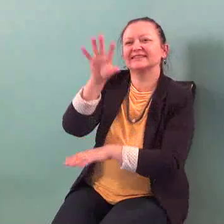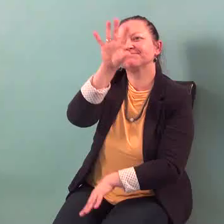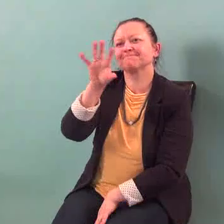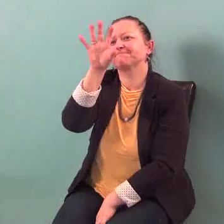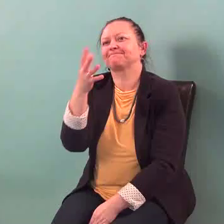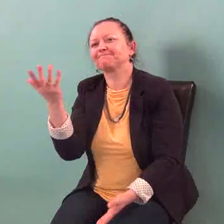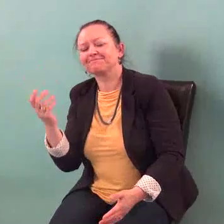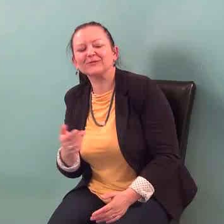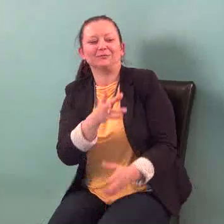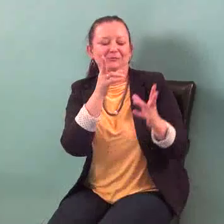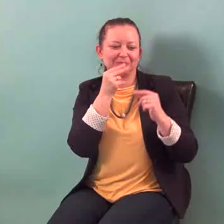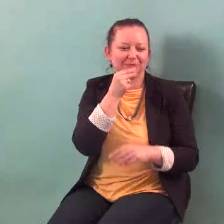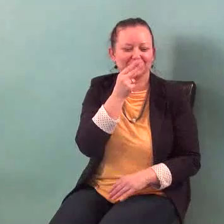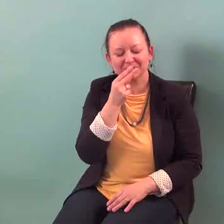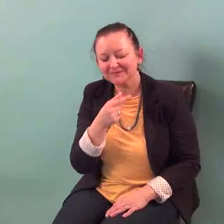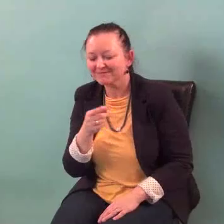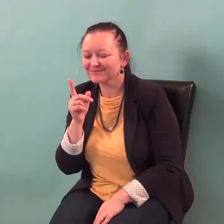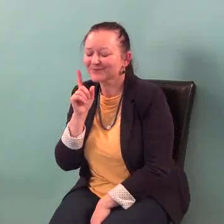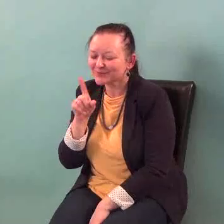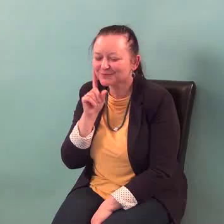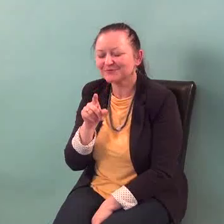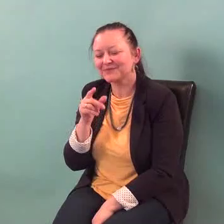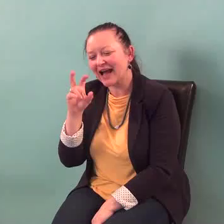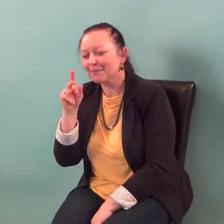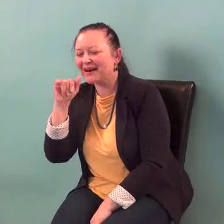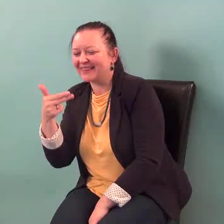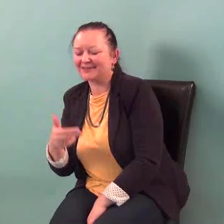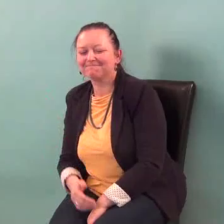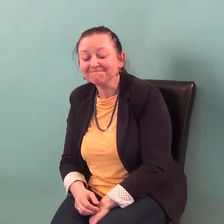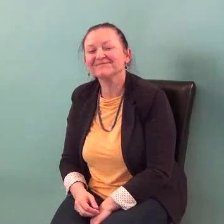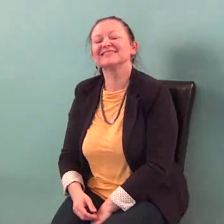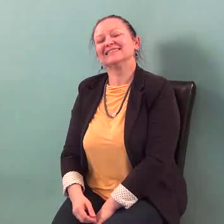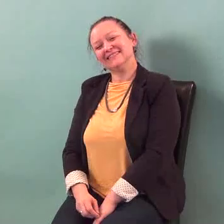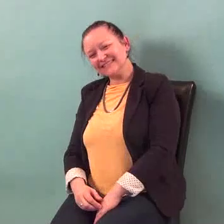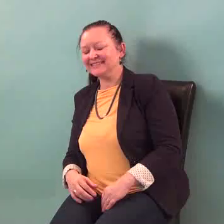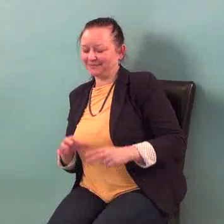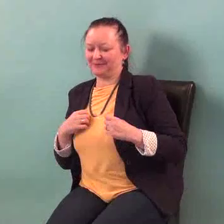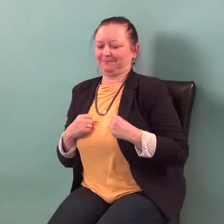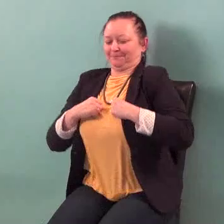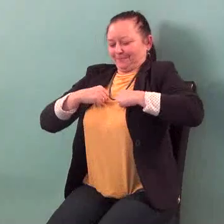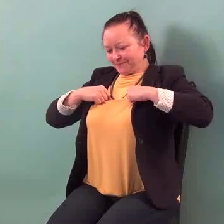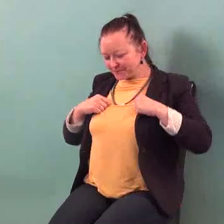Babcia mówi do Chaplina, a on uśmiecha się i zdejmuje plecak.